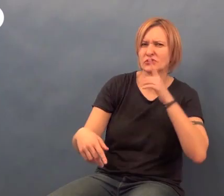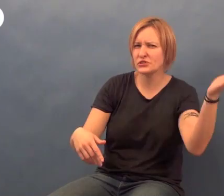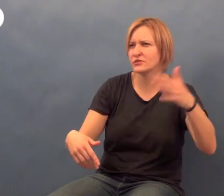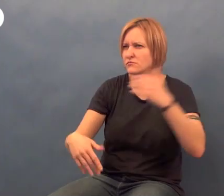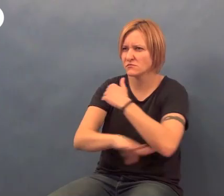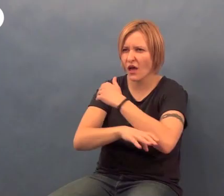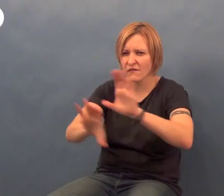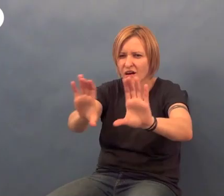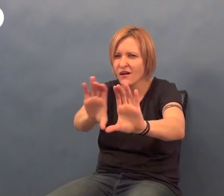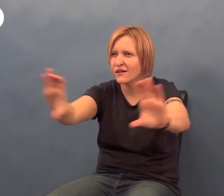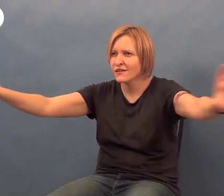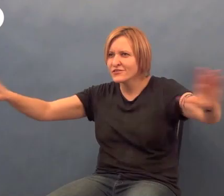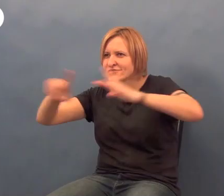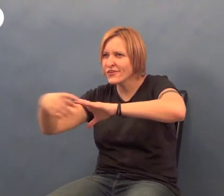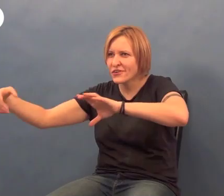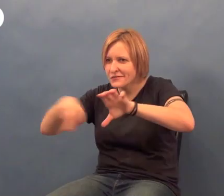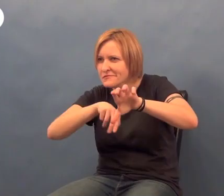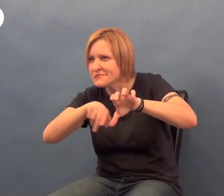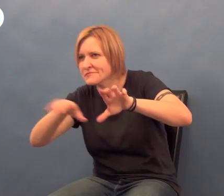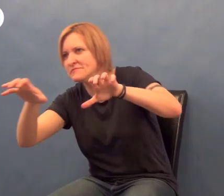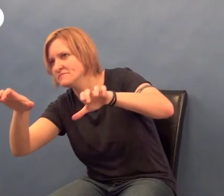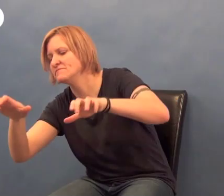Na brzegu leży konar drzewa z dziurą w środku, podchodzą do niego, wyglądają zza drzewa.